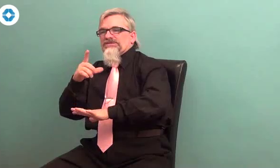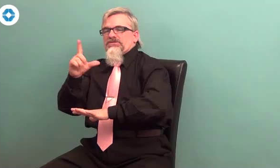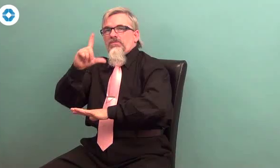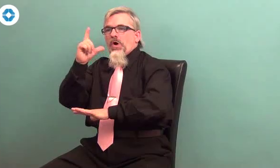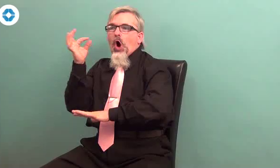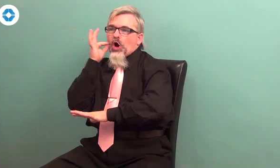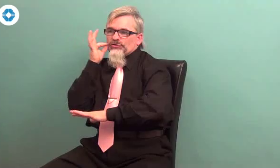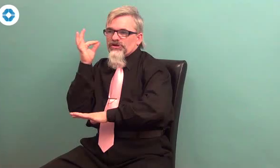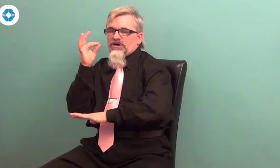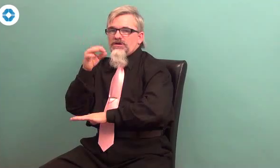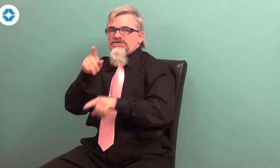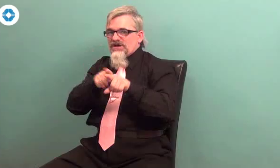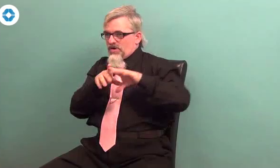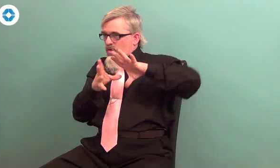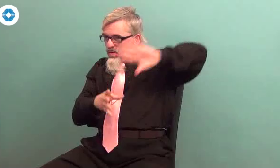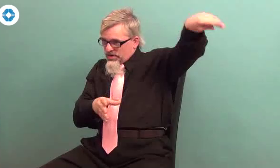Osy też odleciały.